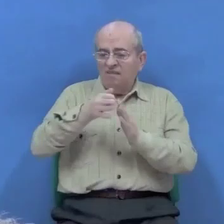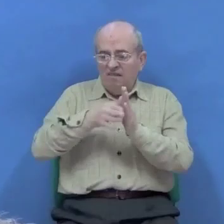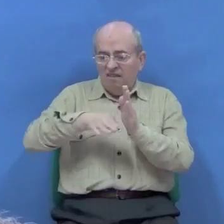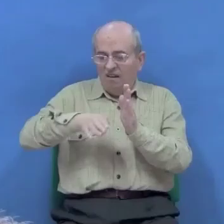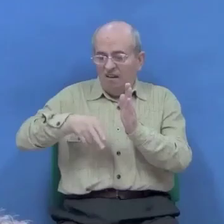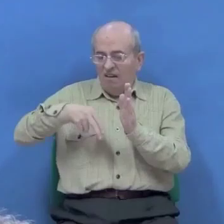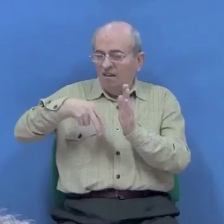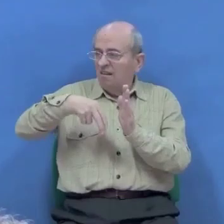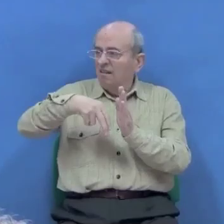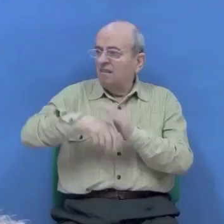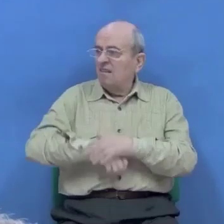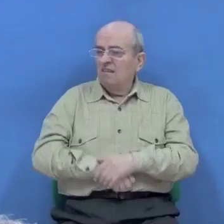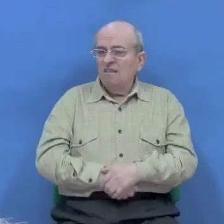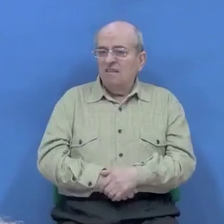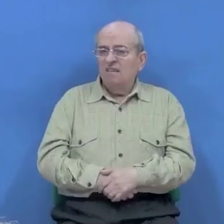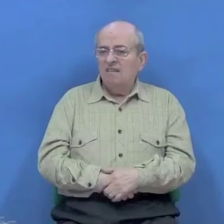Idzie po nierównej powierzchni.